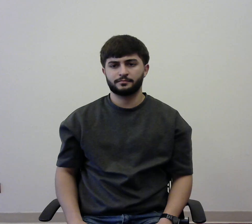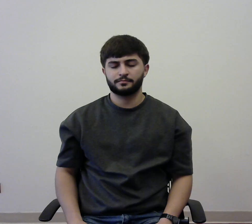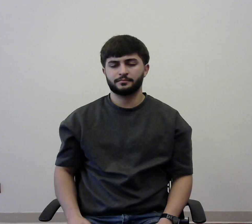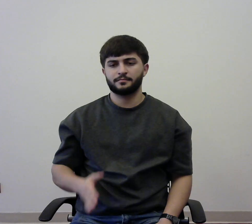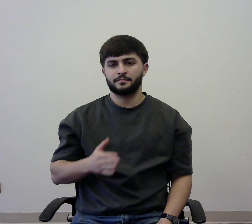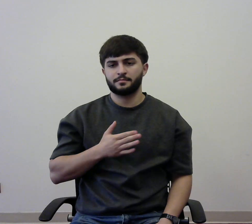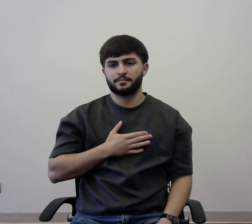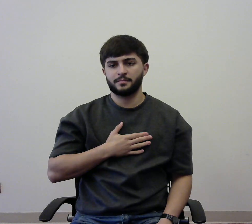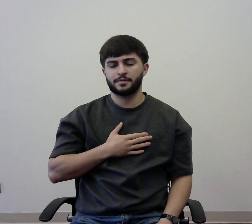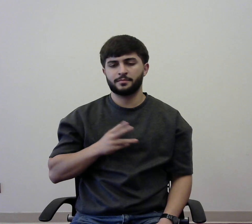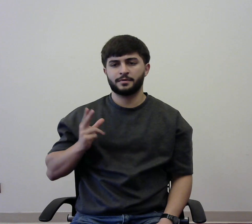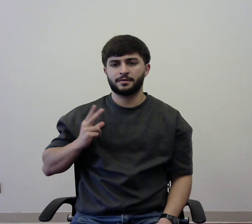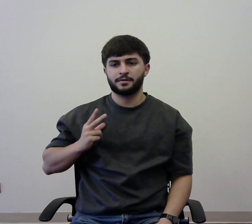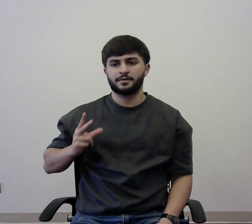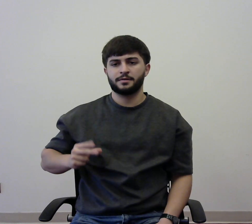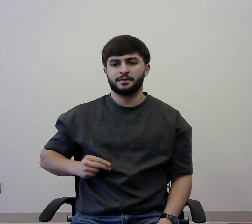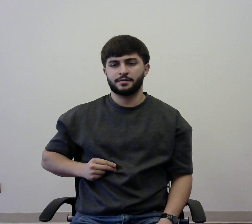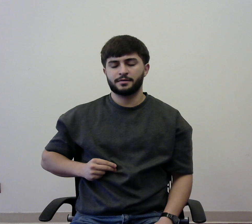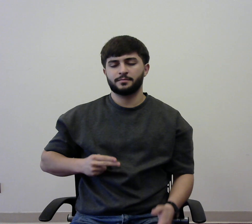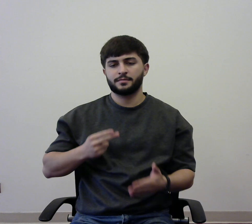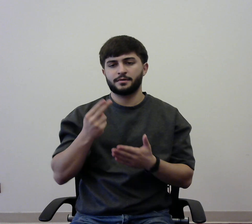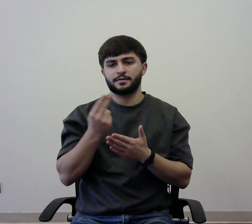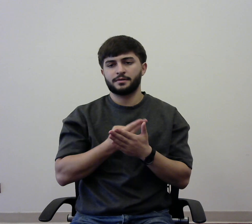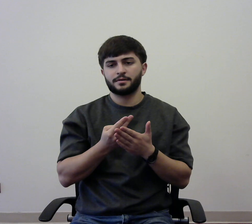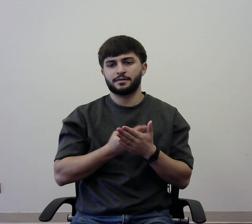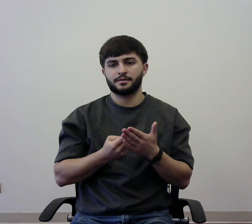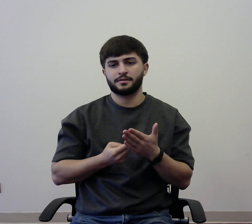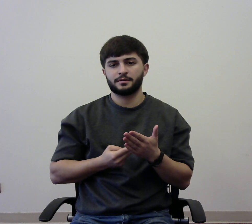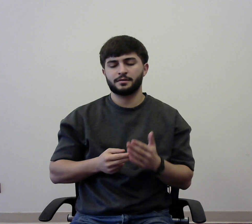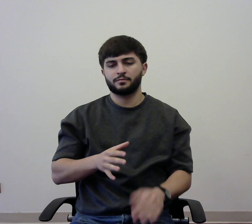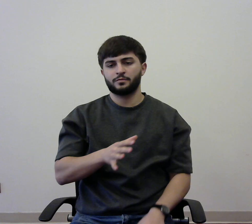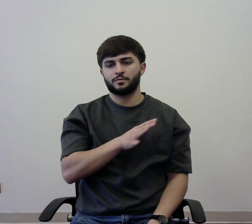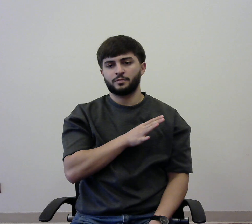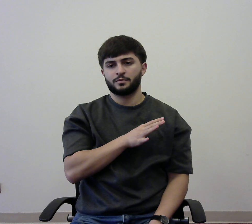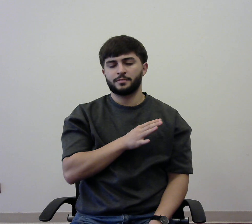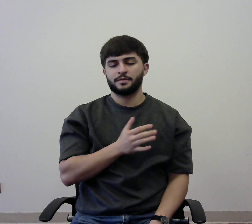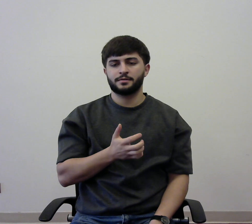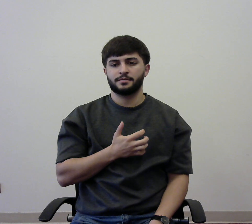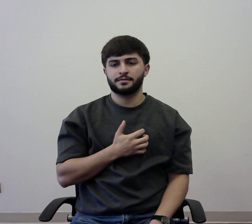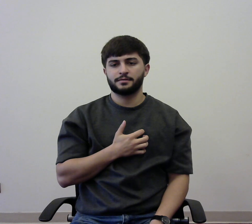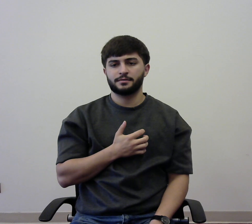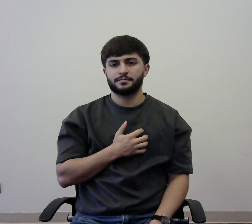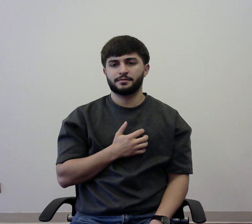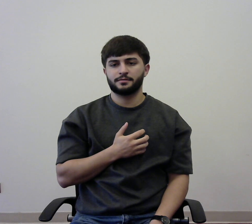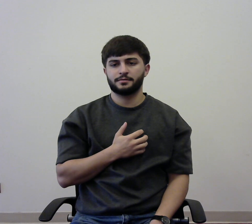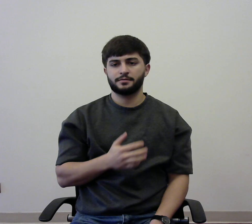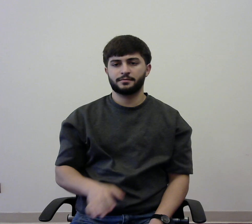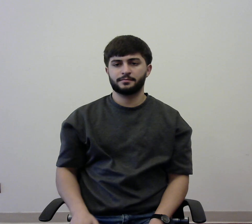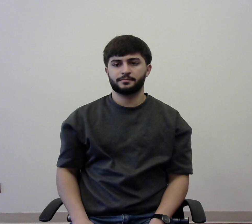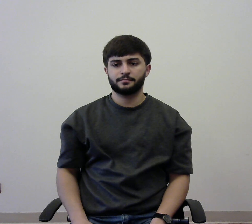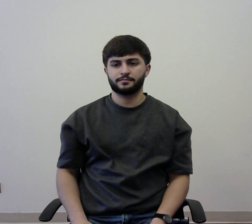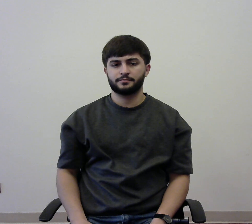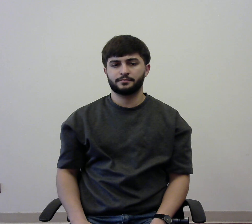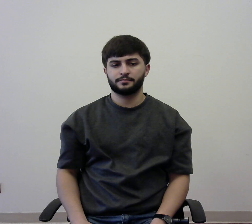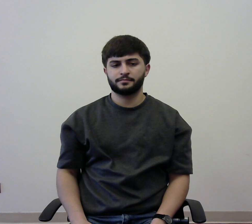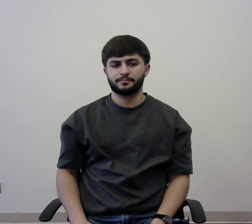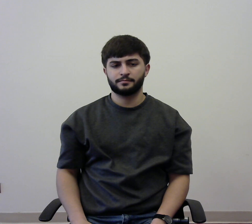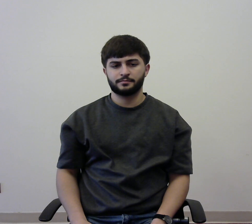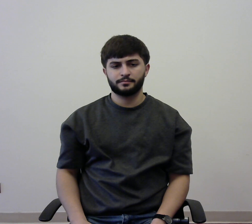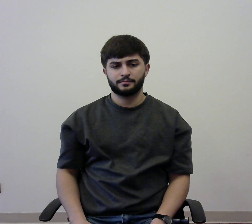Mənim qızım rəssam olmaq istəyir